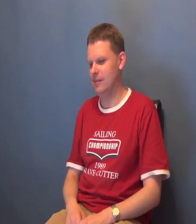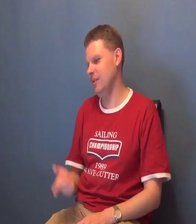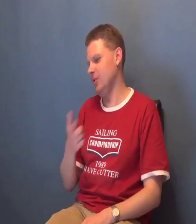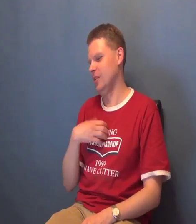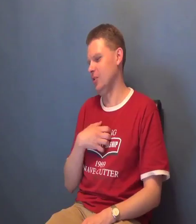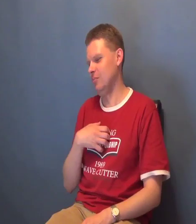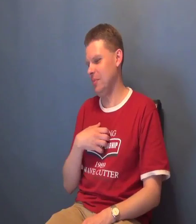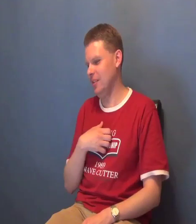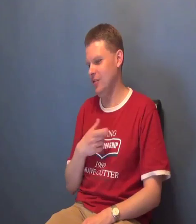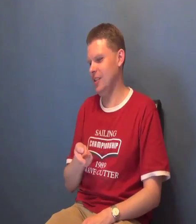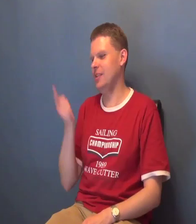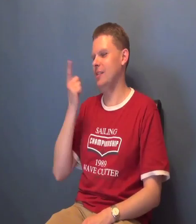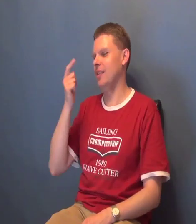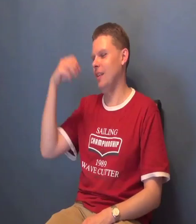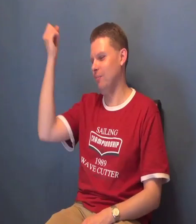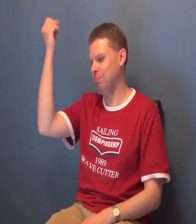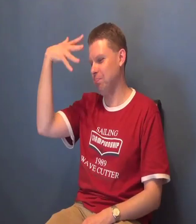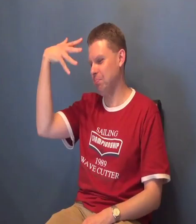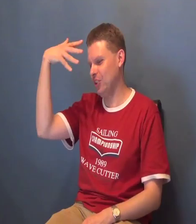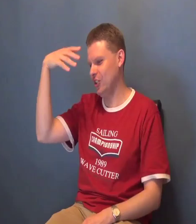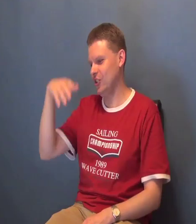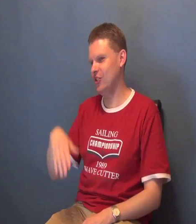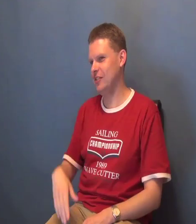To śmieszne, zakaz prysznica.